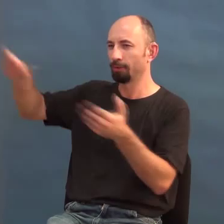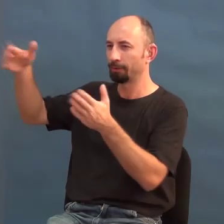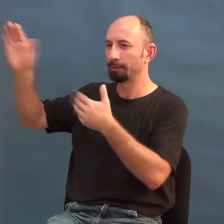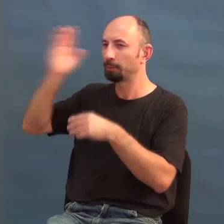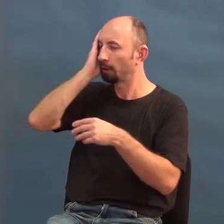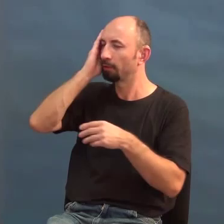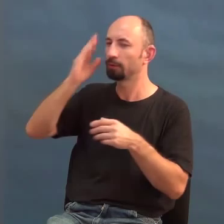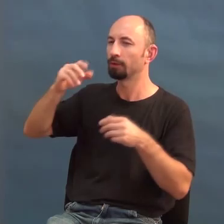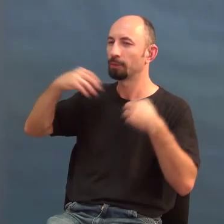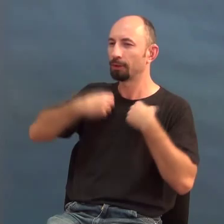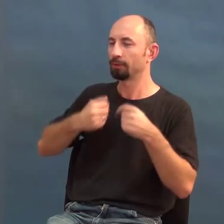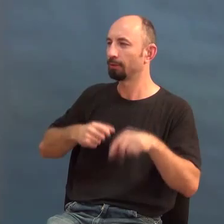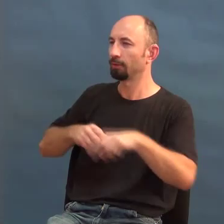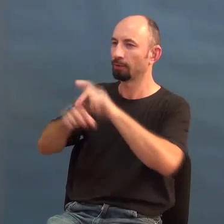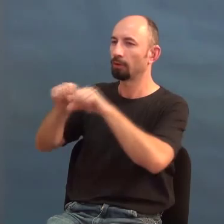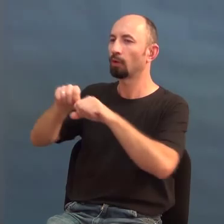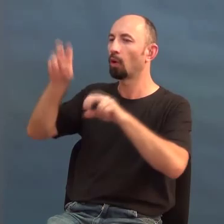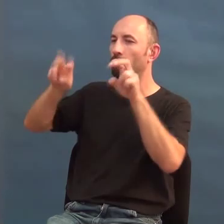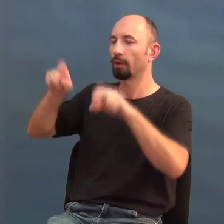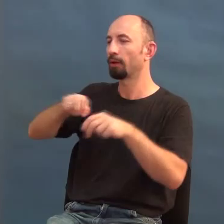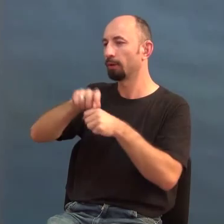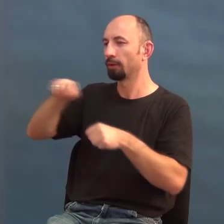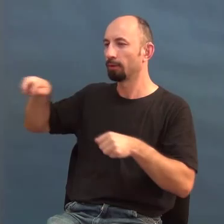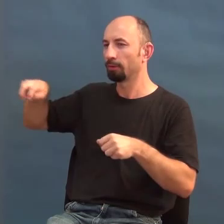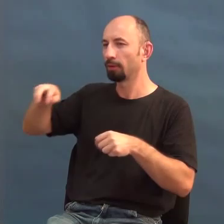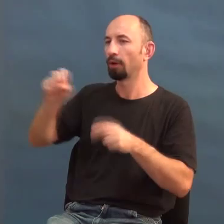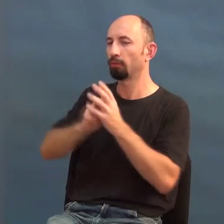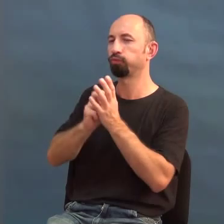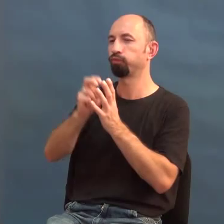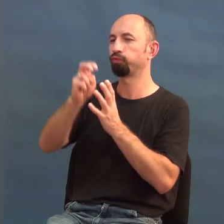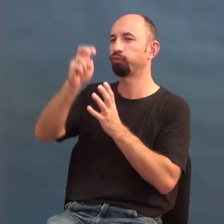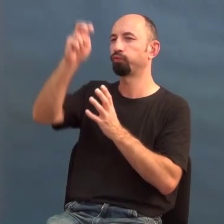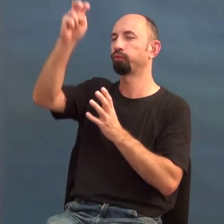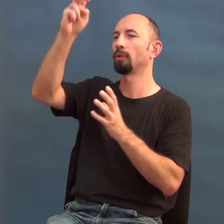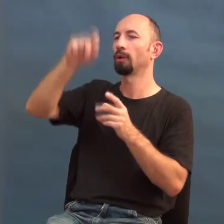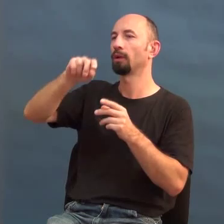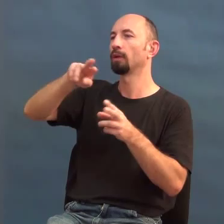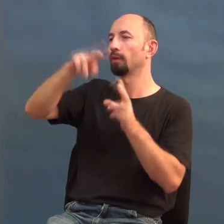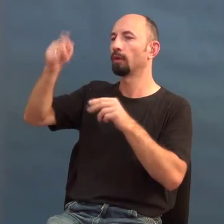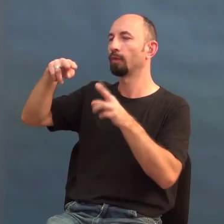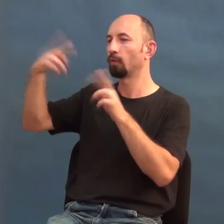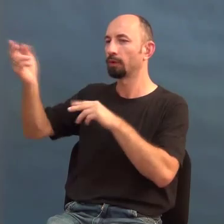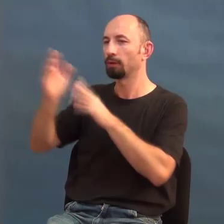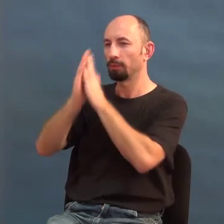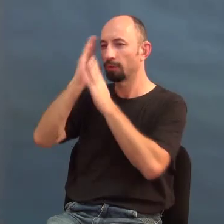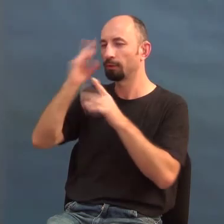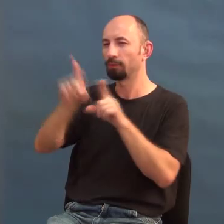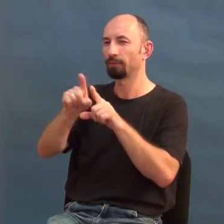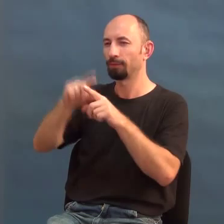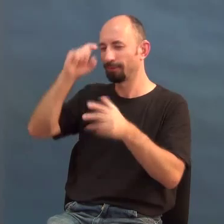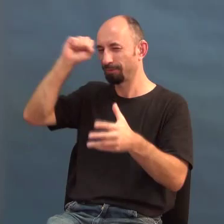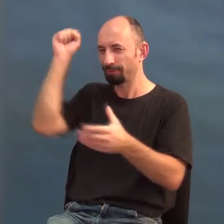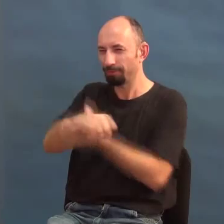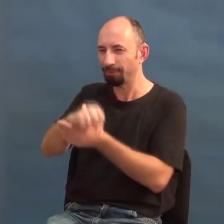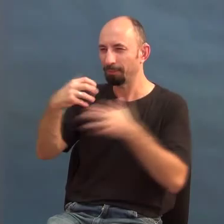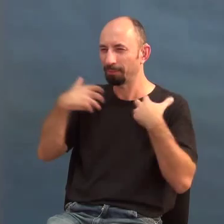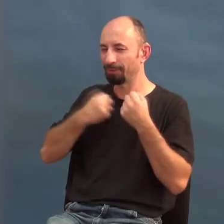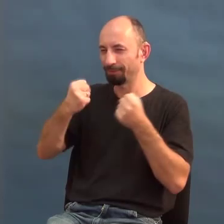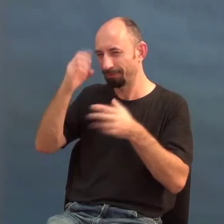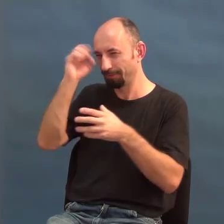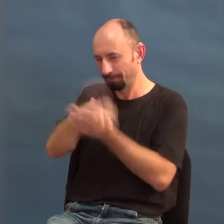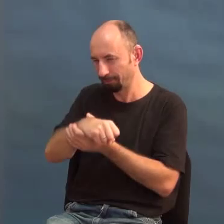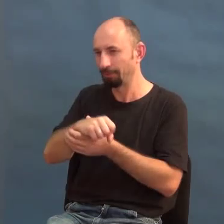Spać, jest zmęczony, idzie do hotelu, jedzie windą potem poszedł spać i bardzo szybko zasnął tak bardzo był zmęczony.